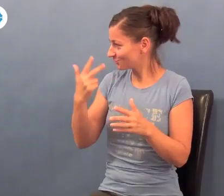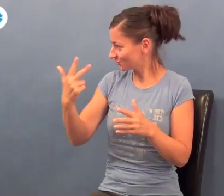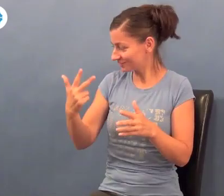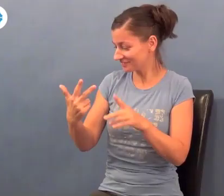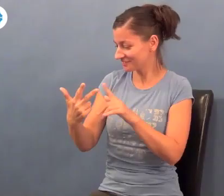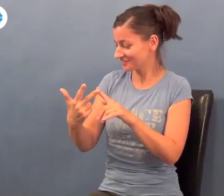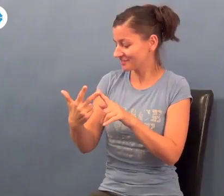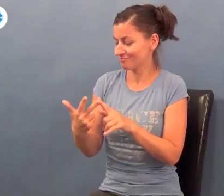Co to było, to trzecie?